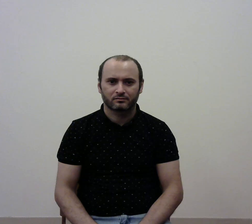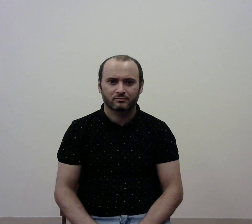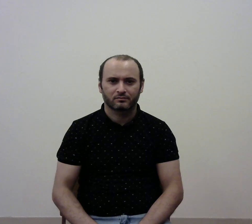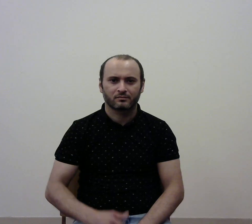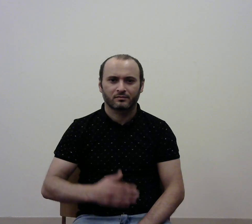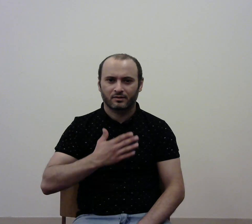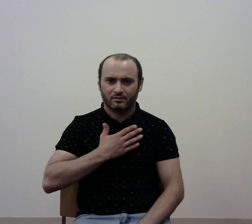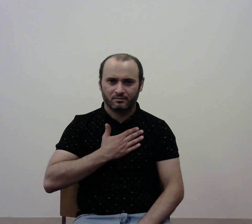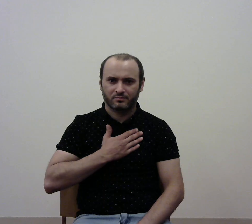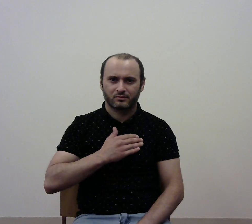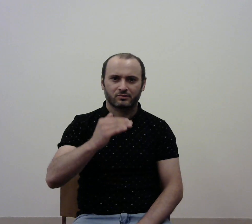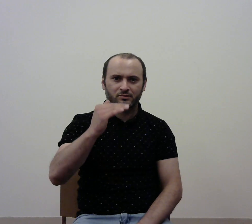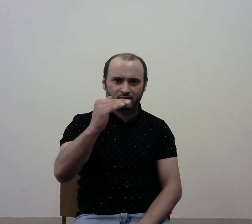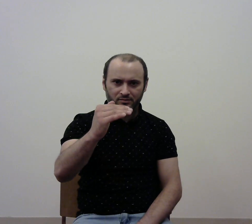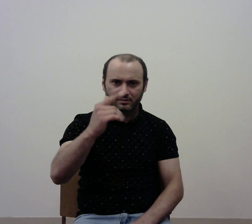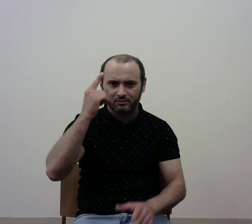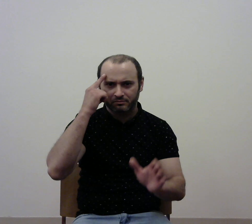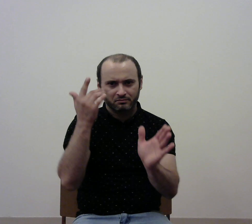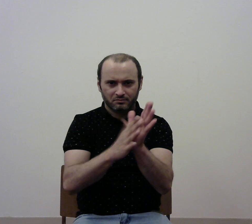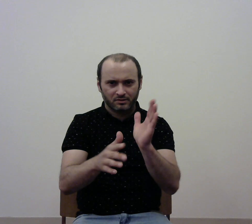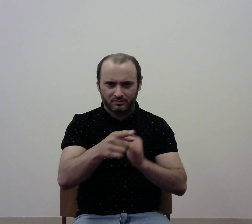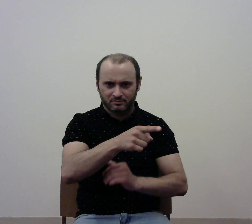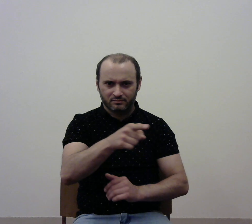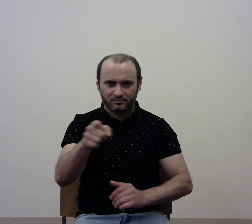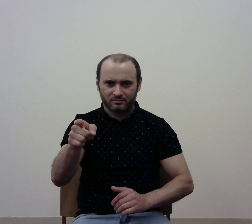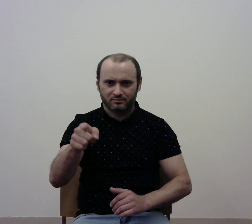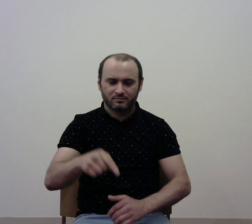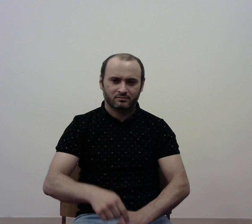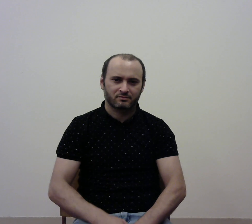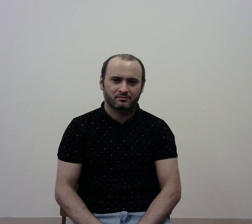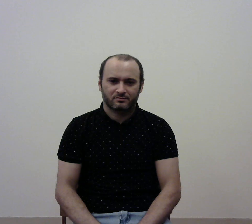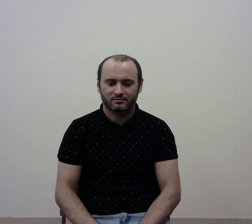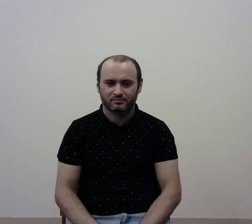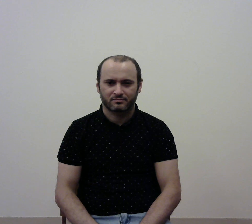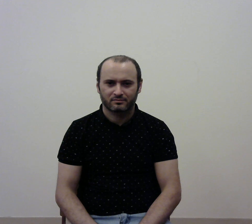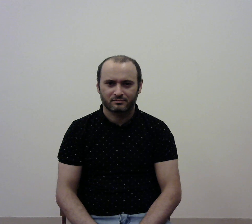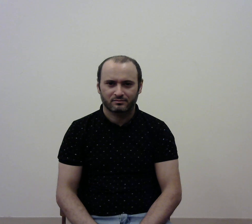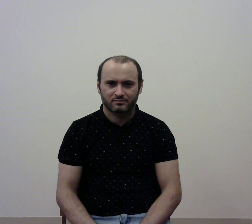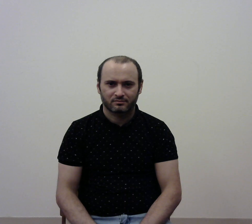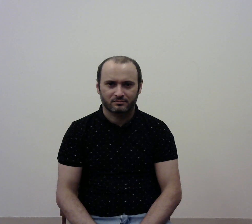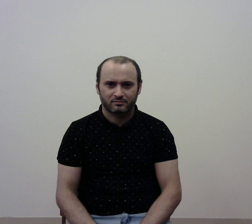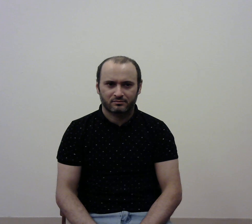Mən sizi başa düşmürəm